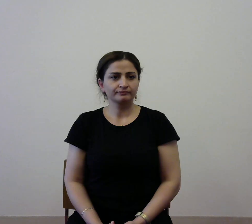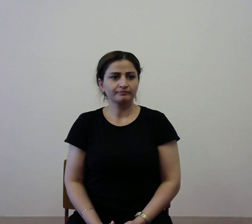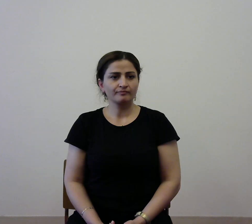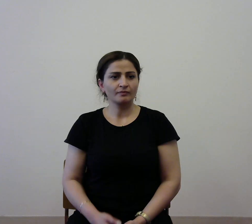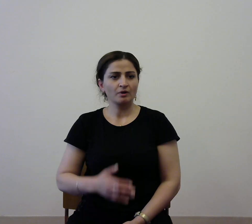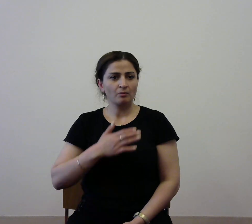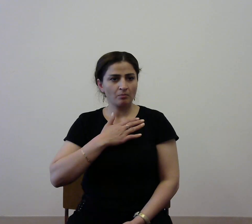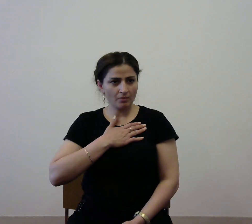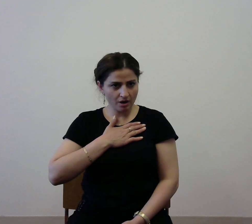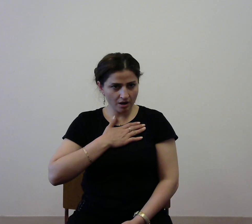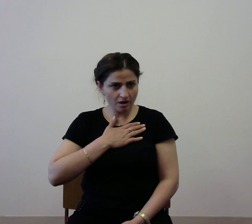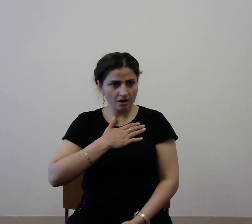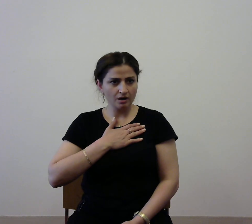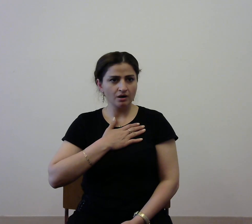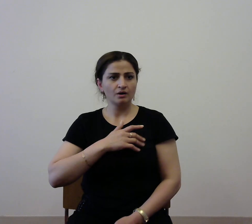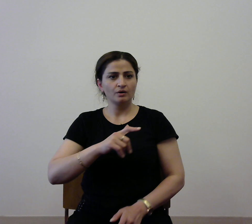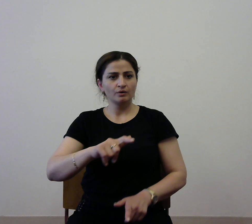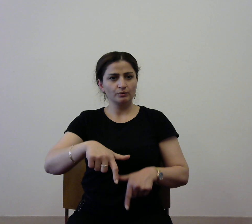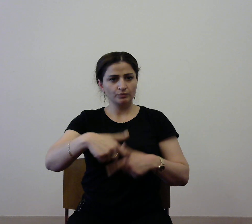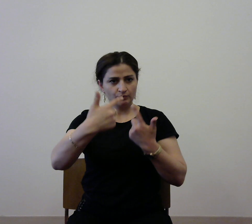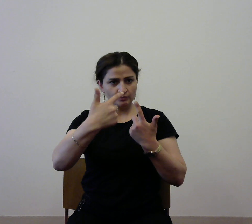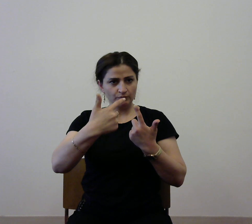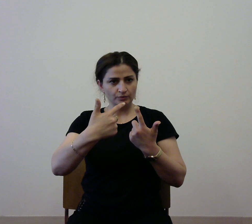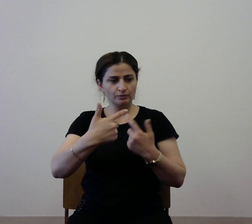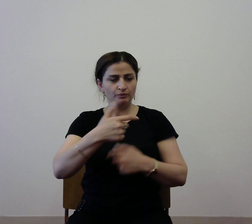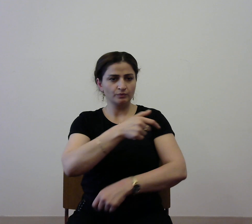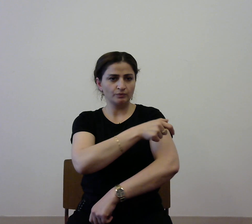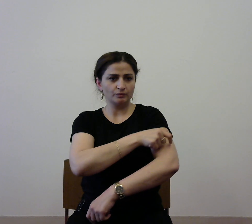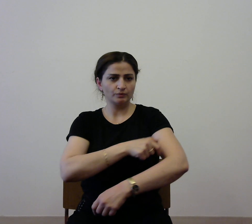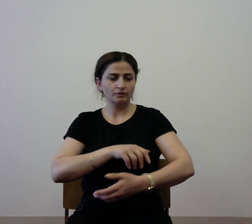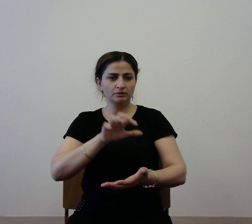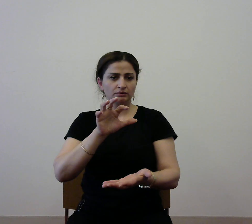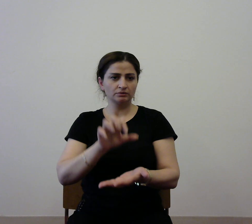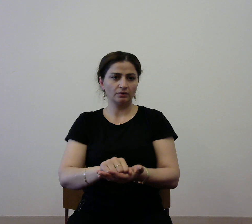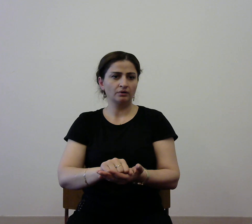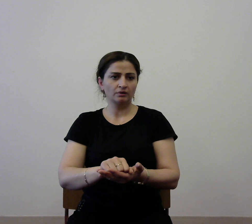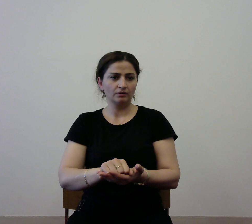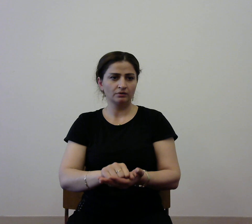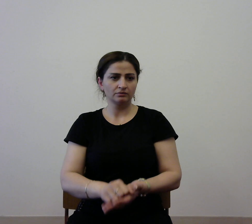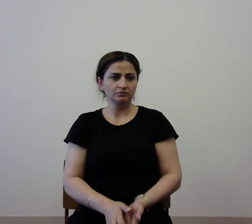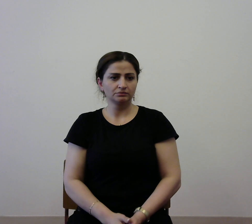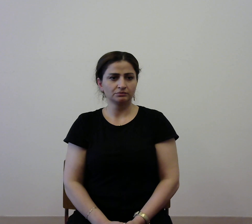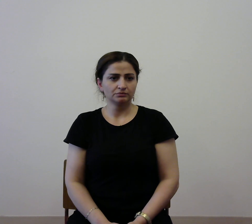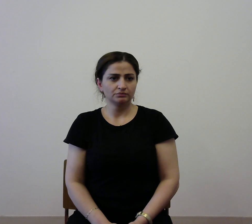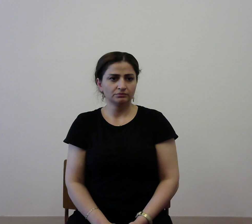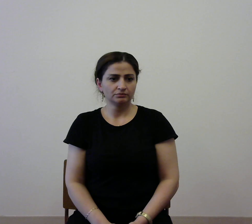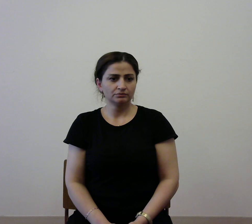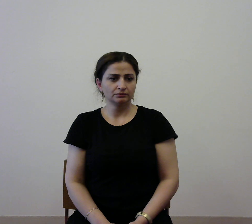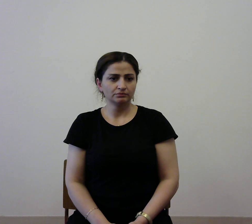Mən onlayn növbə götürmüşəm